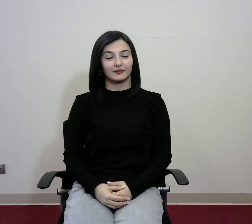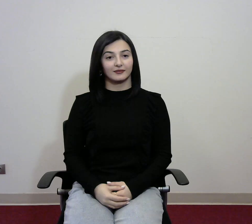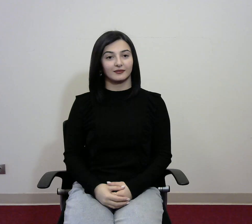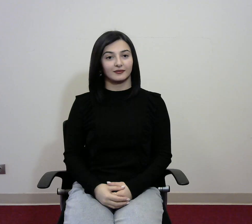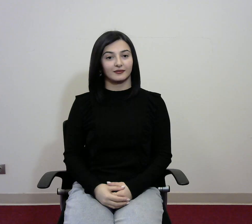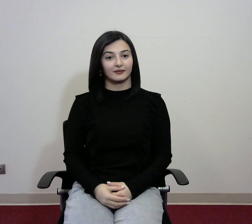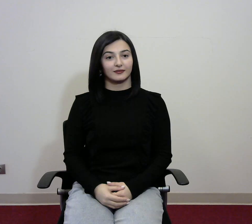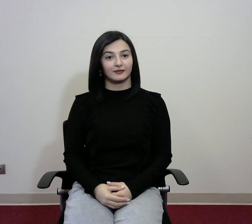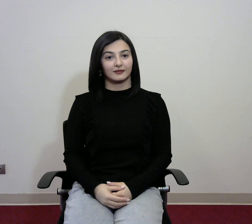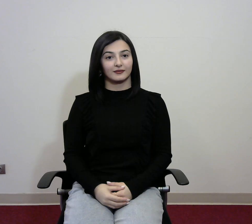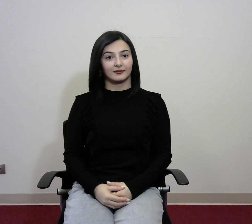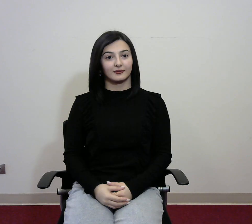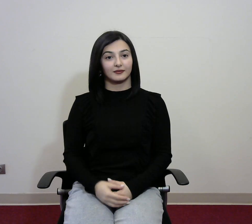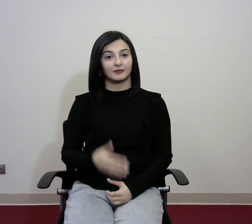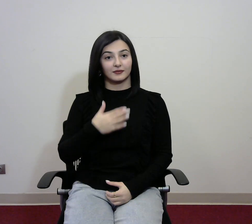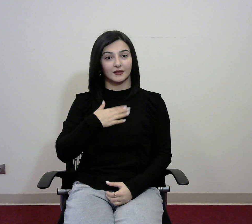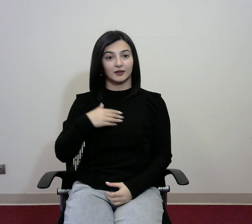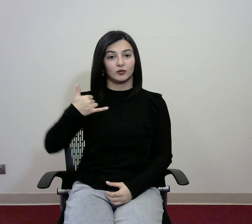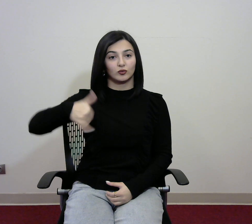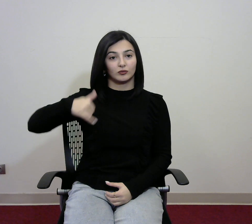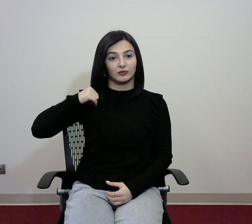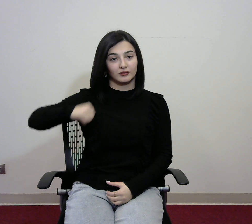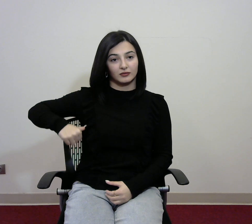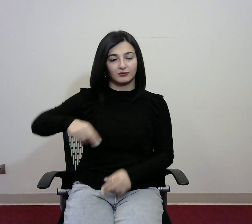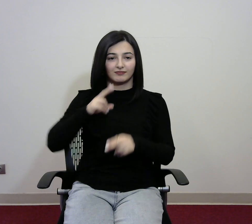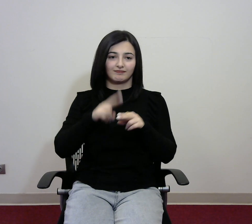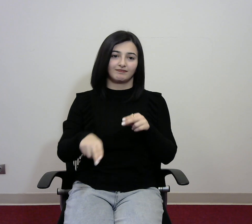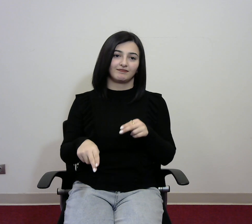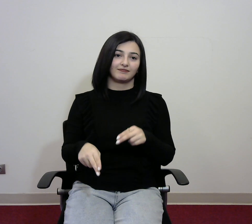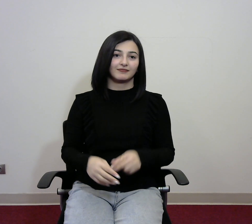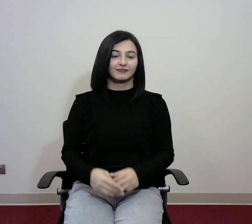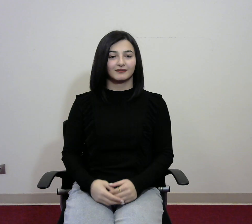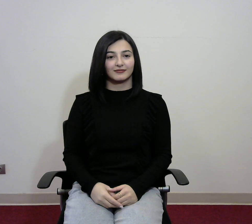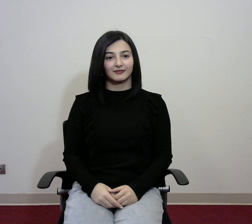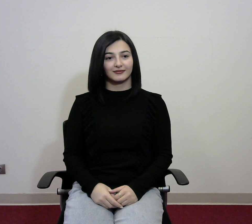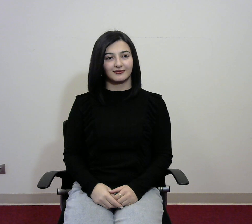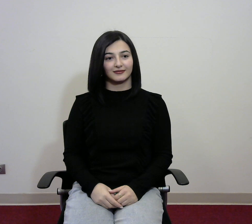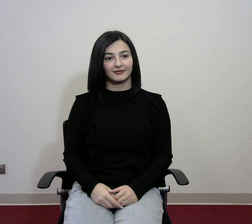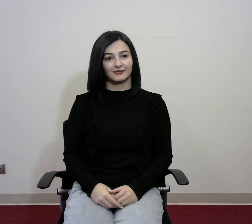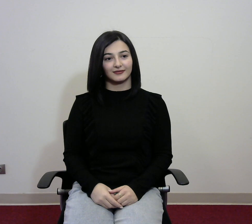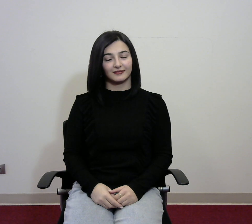Mən çantamı itirmişəm